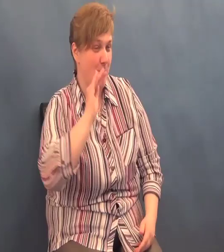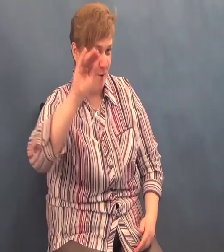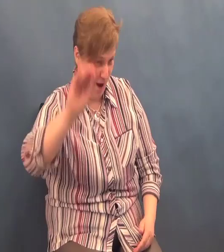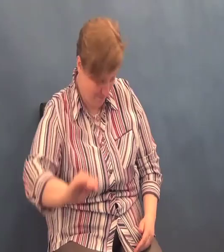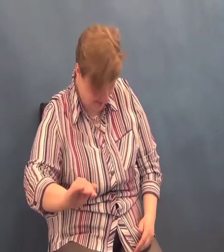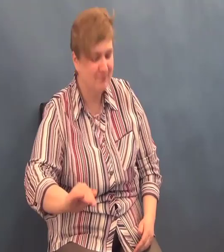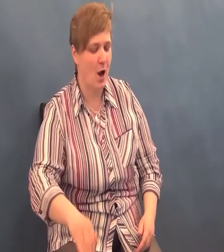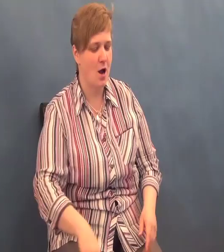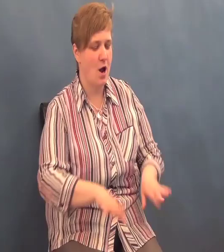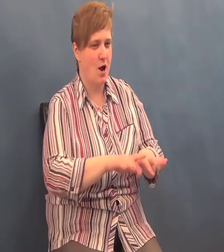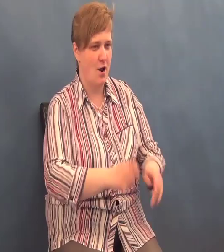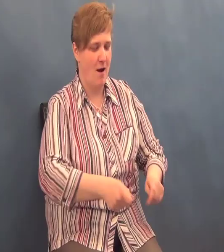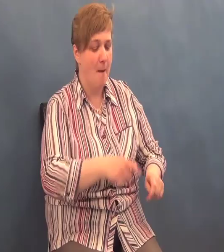A mały chłopiec gra.